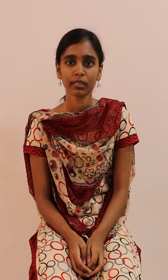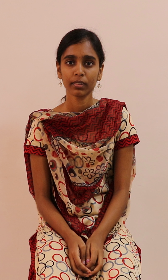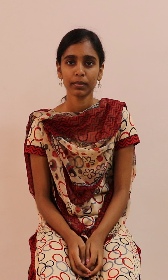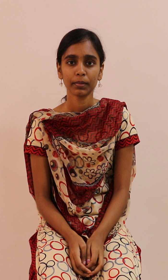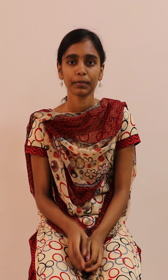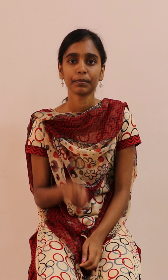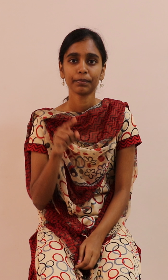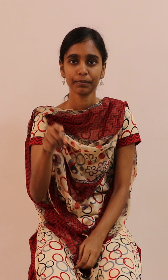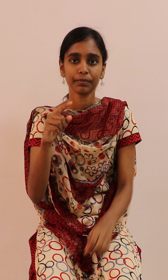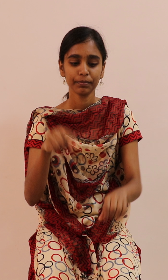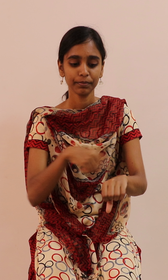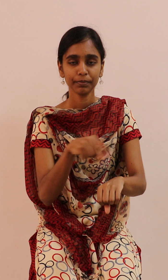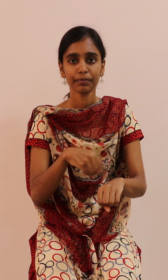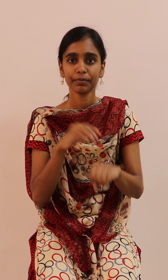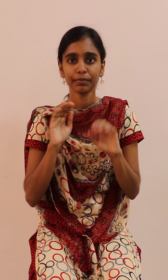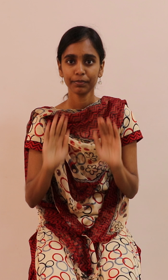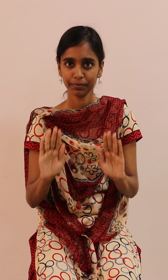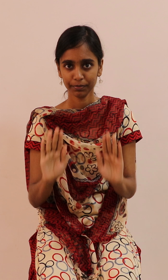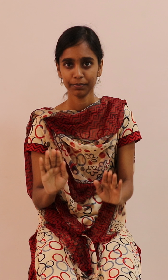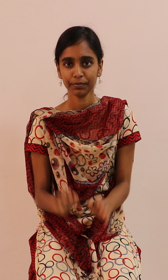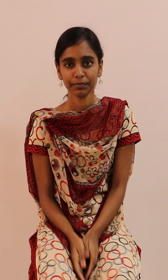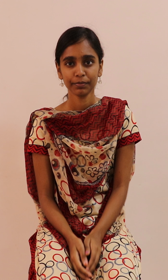let him take time